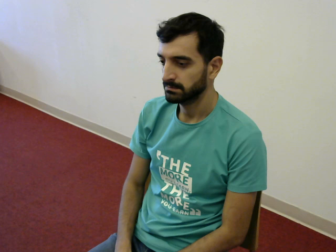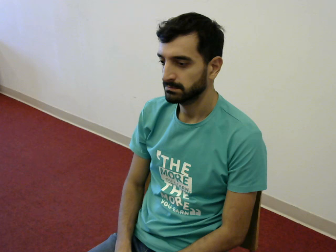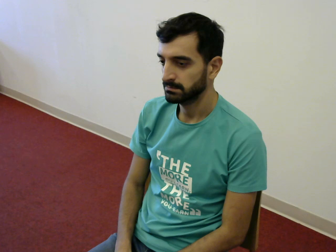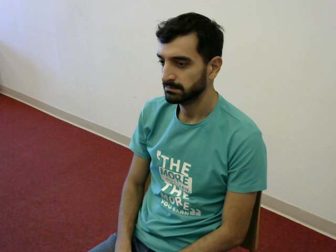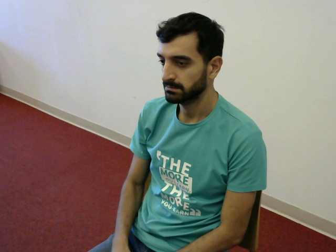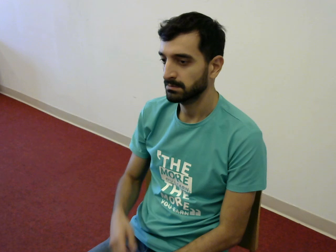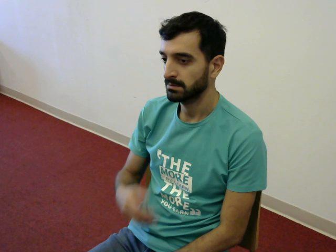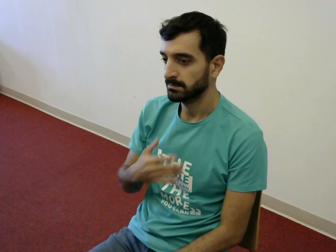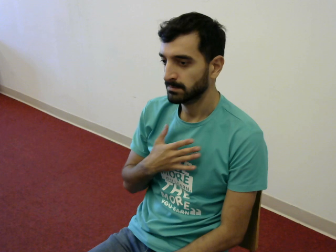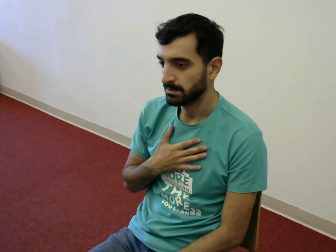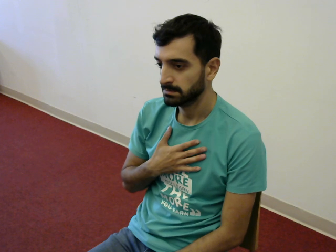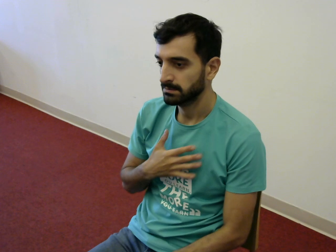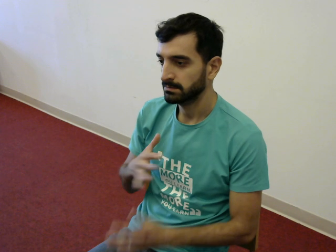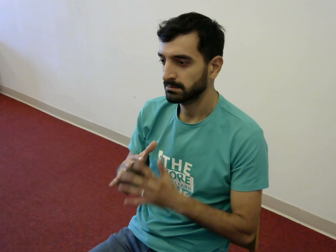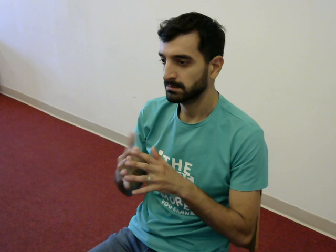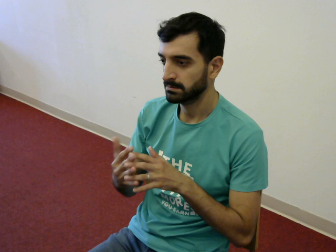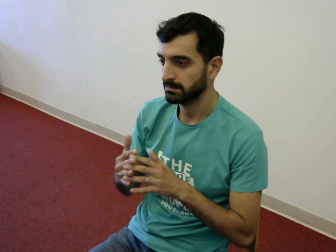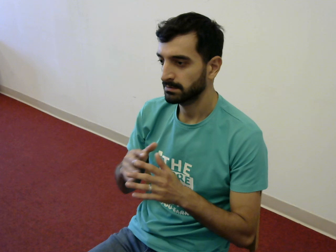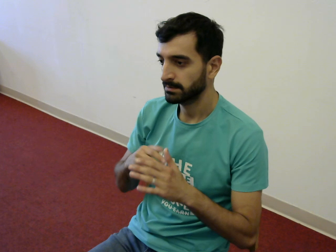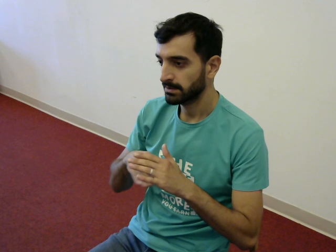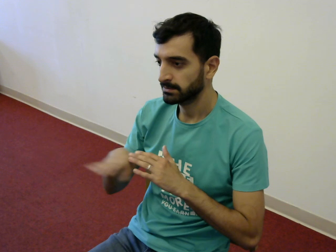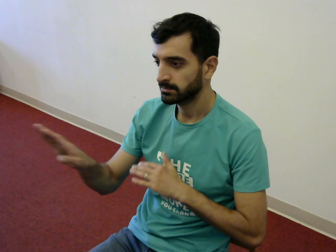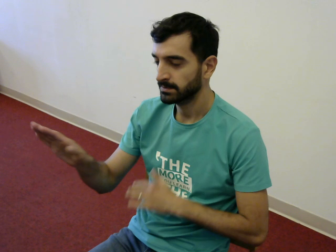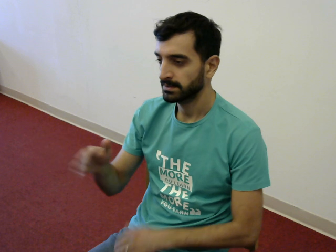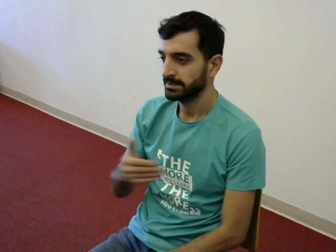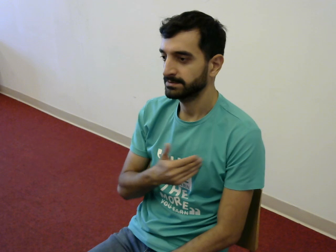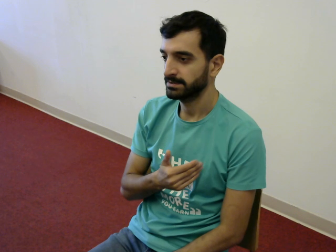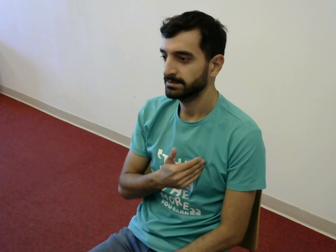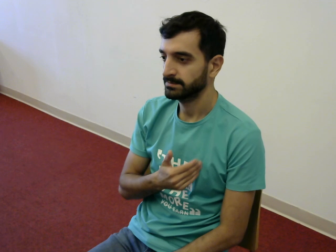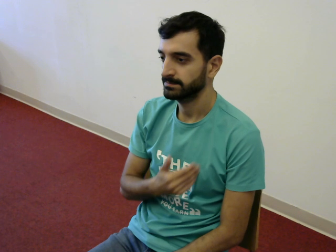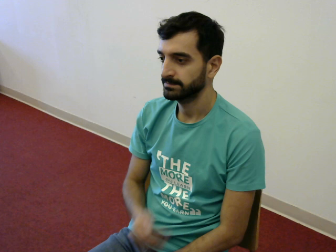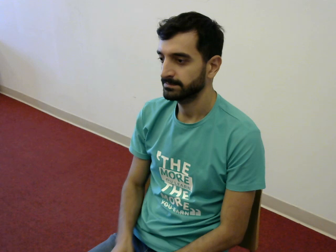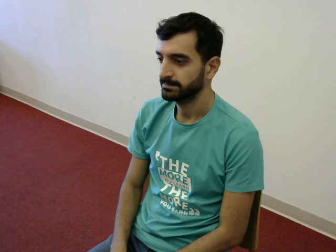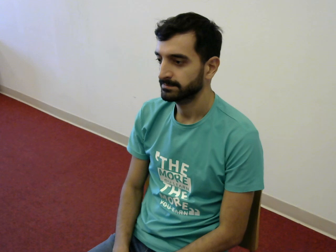Mən kəndə getmək istəyirəm